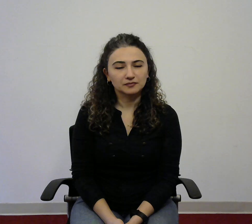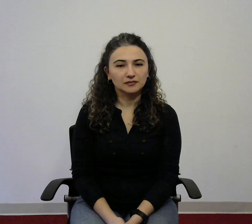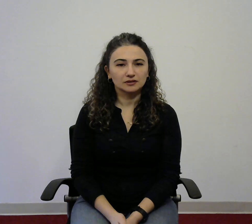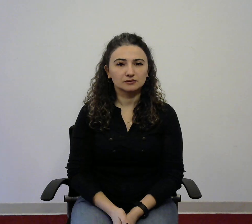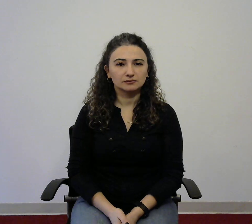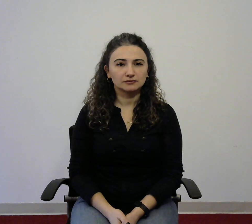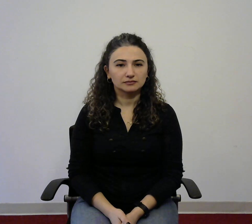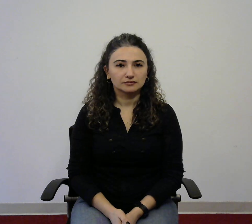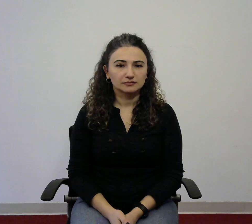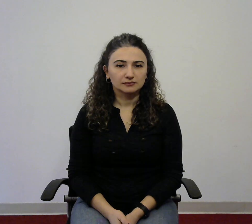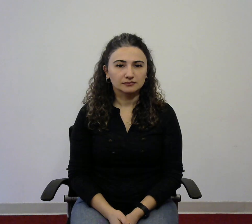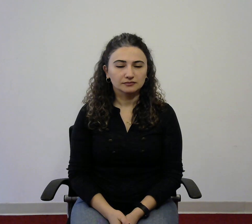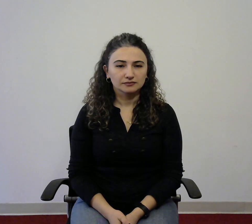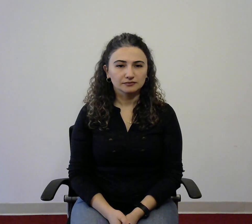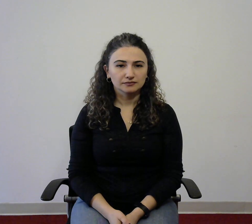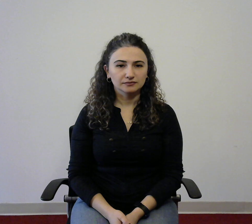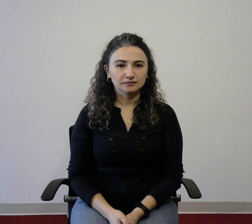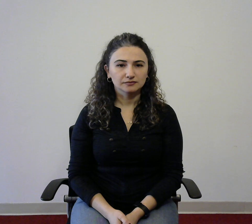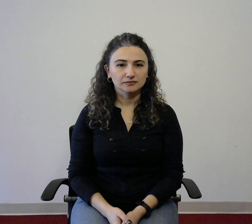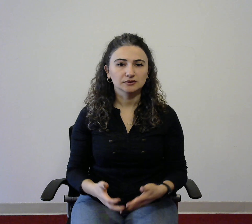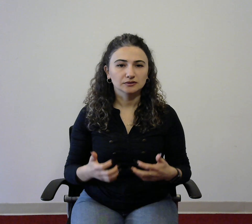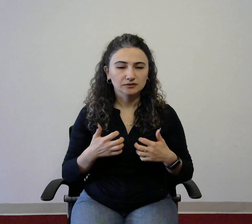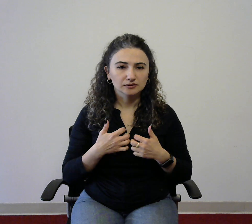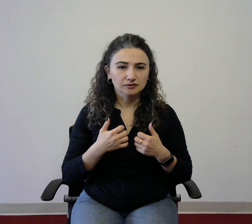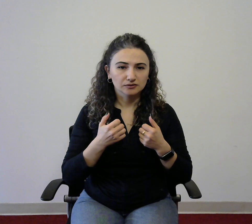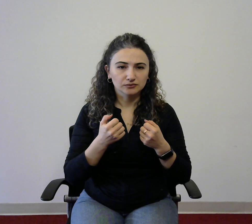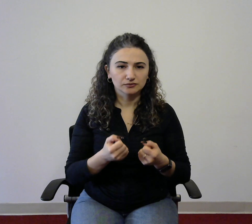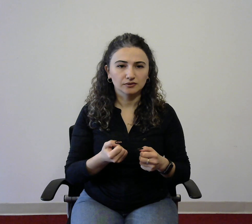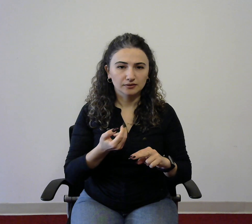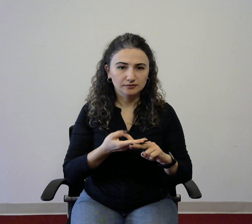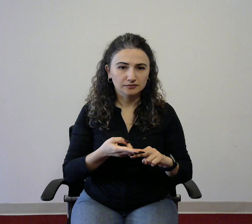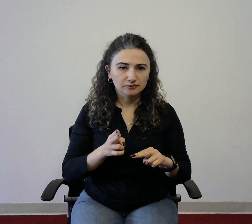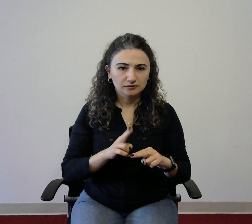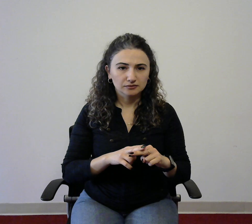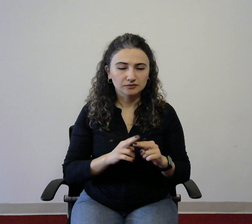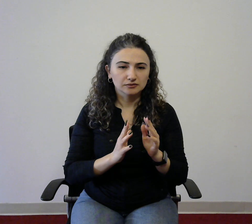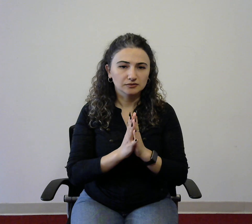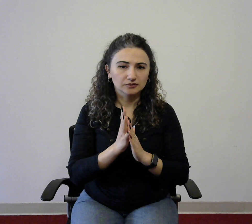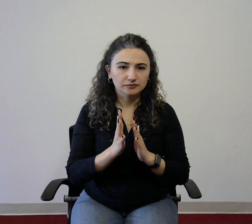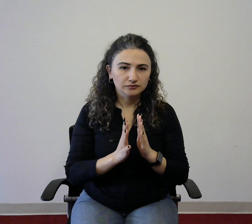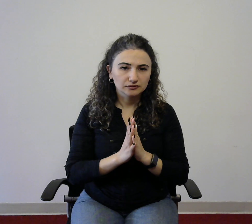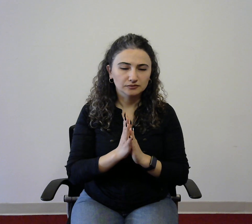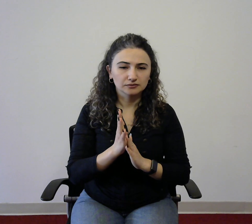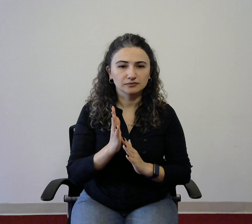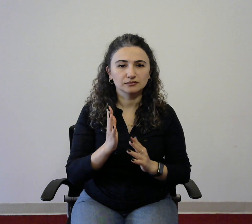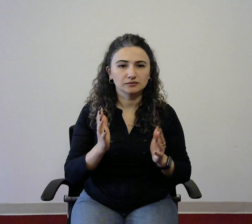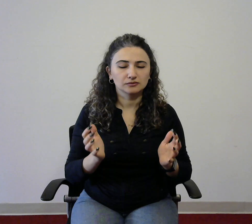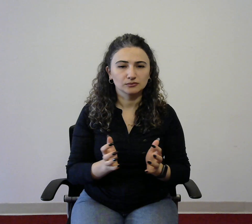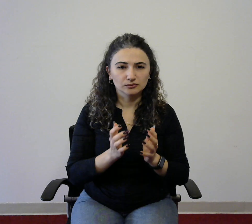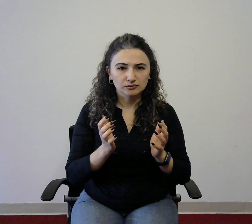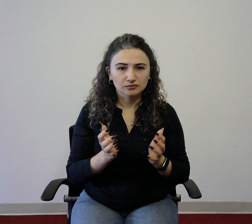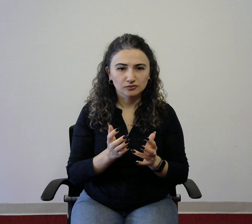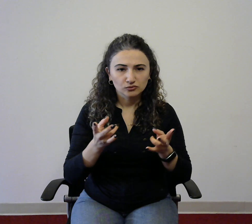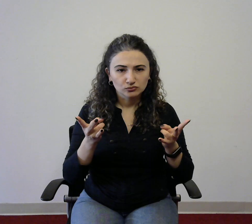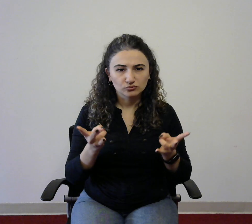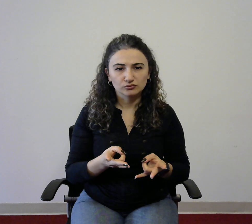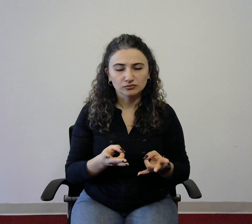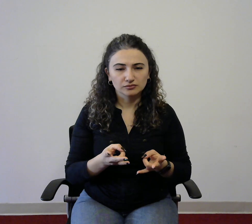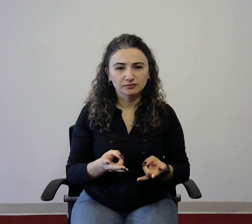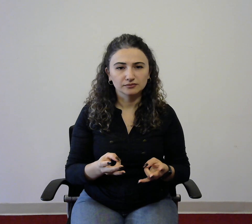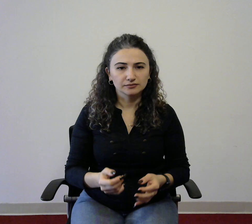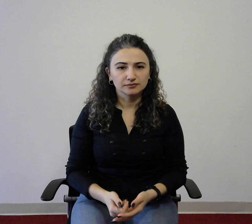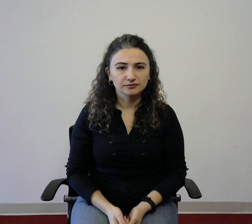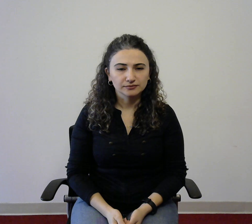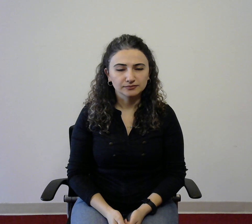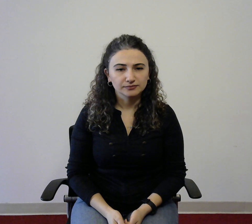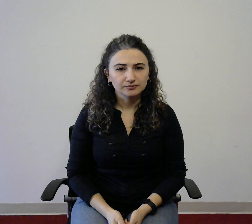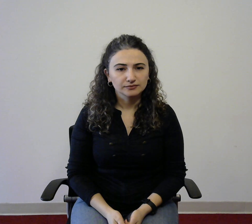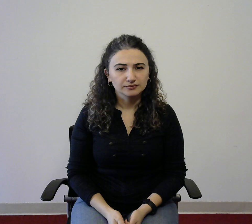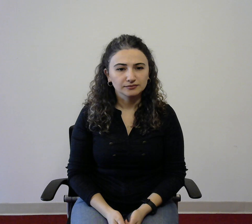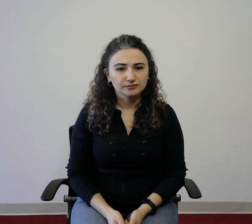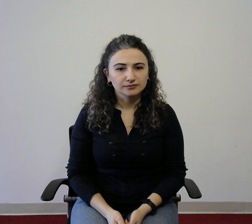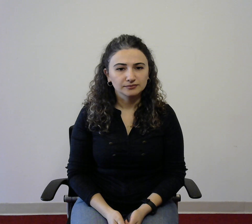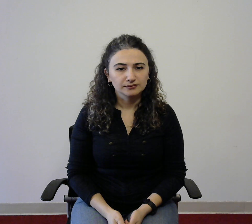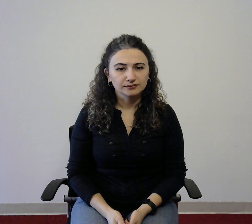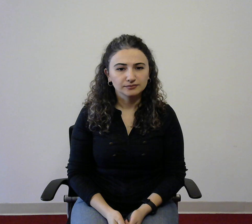Sağlamlığımız üçün bitkiləri qorumaq lazımdır